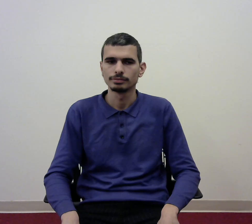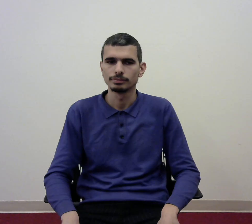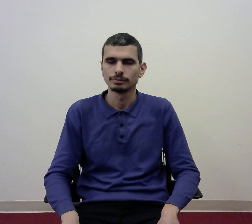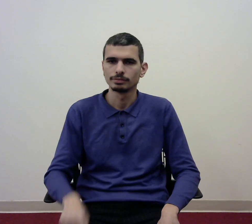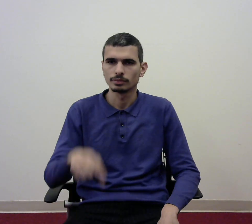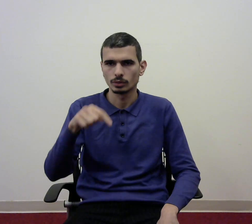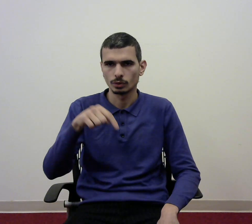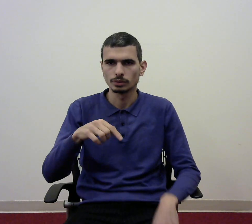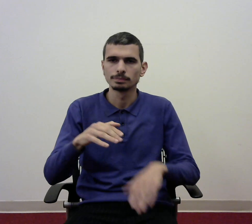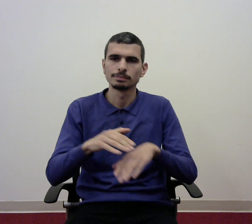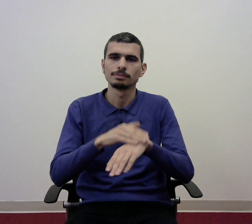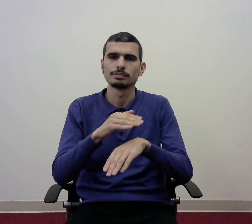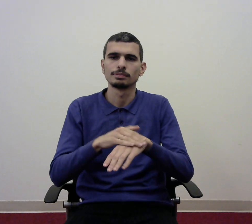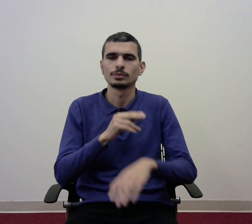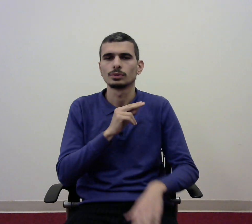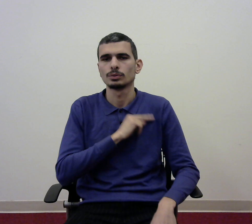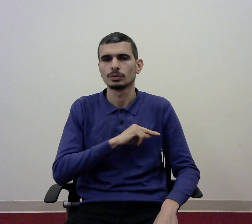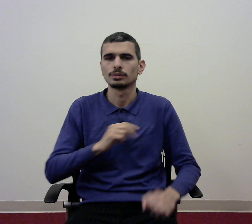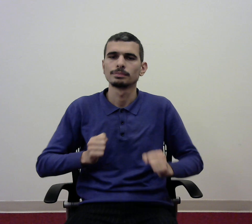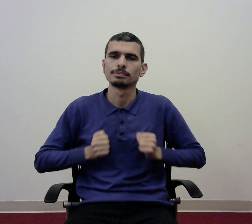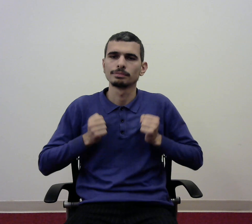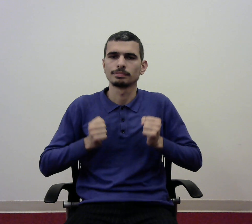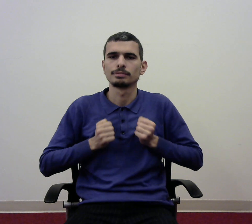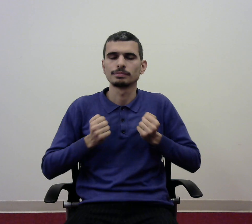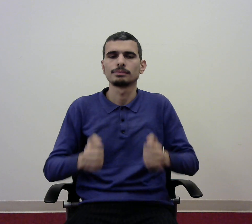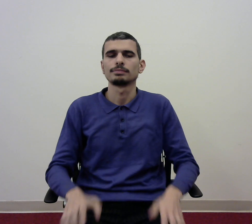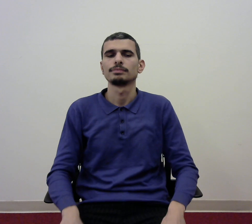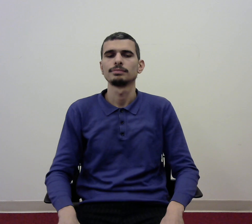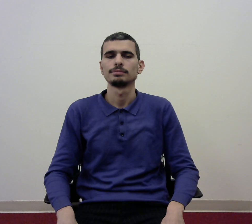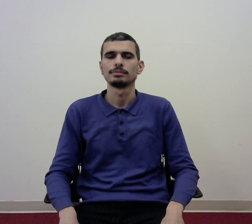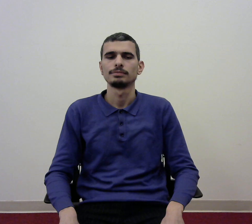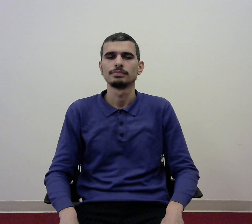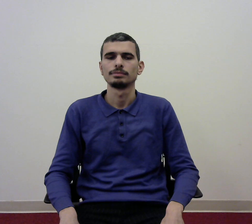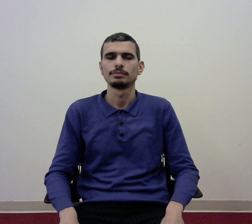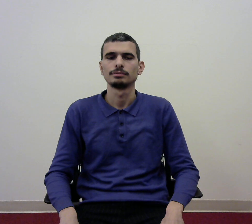Burda mehriban işçilər çalışır